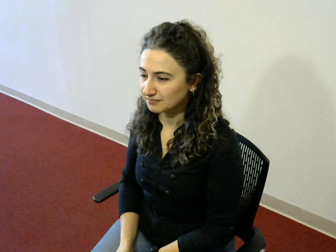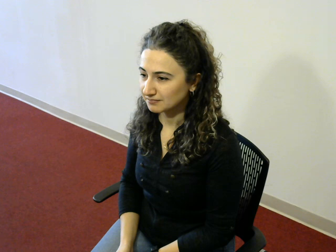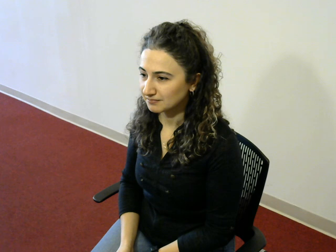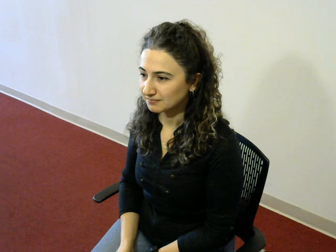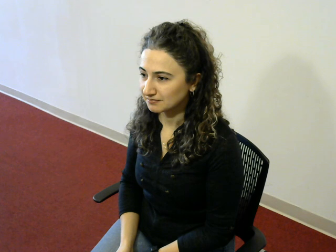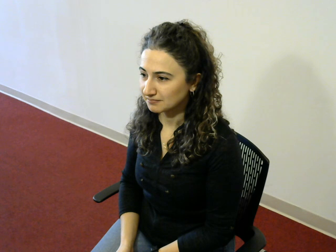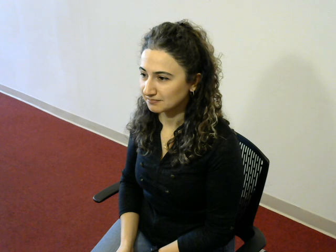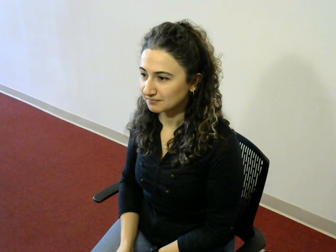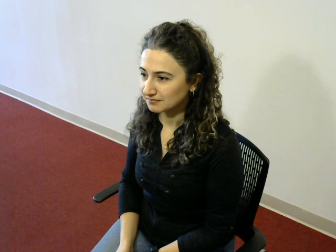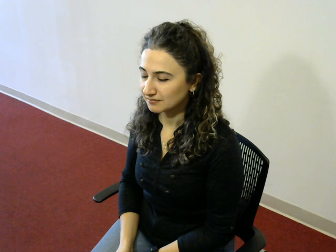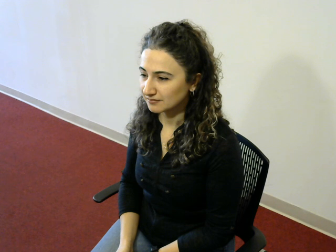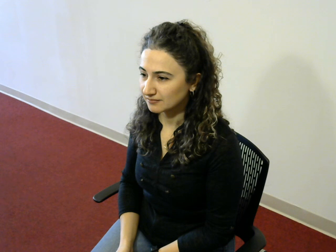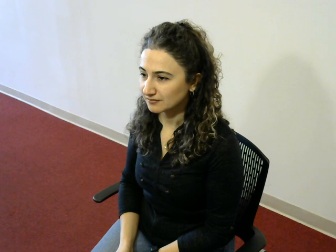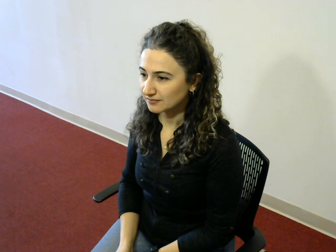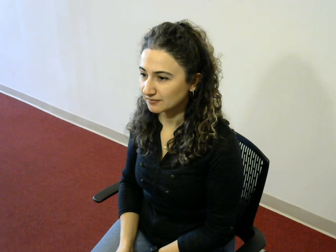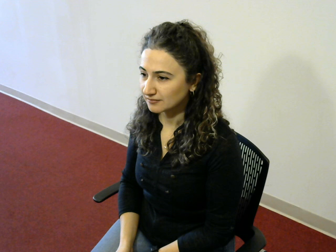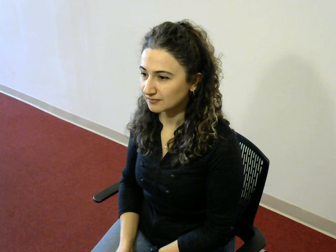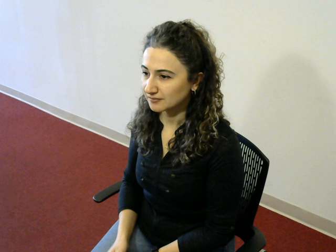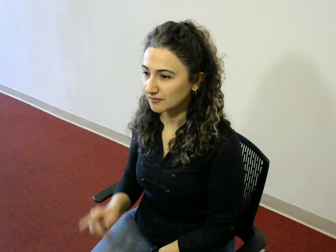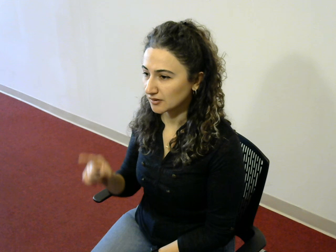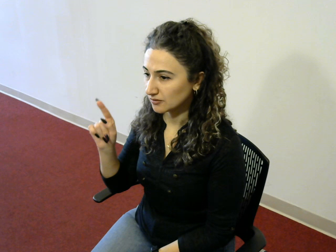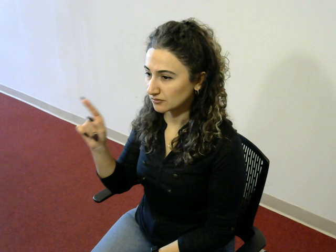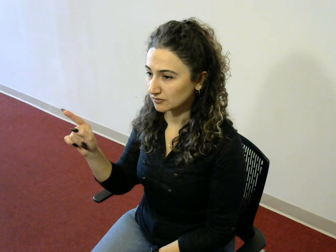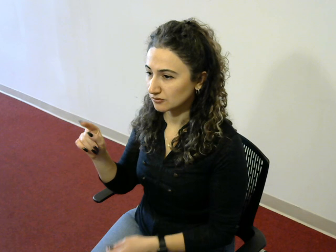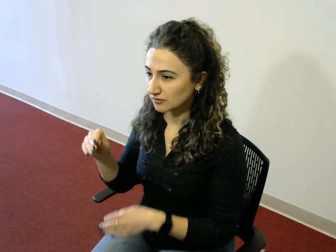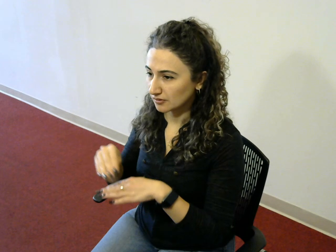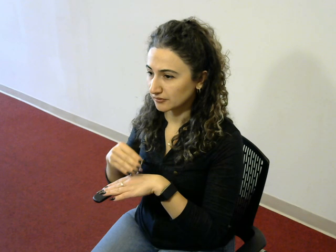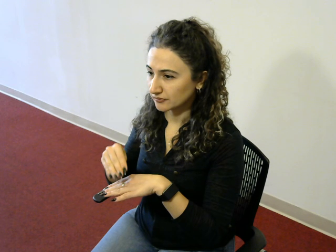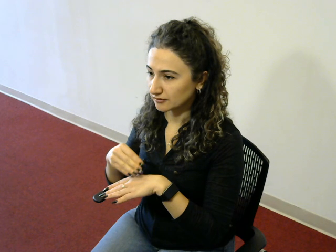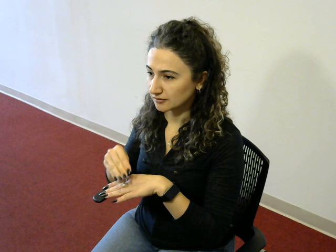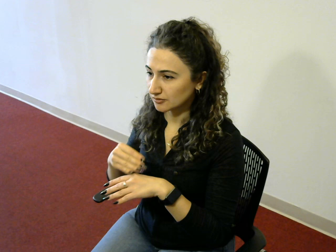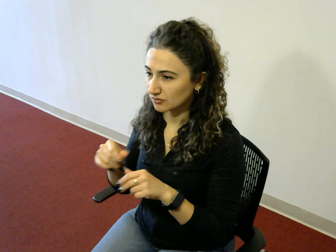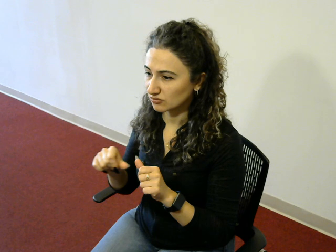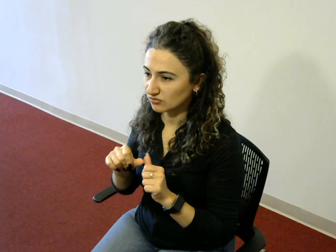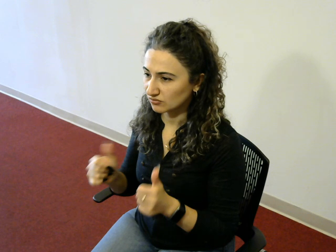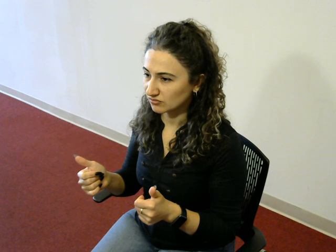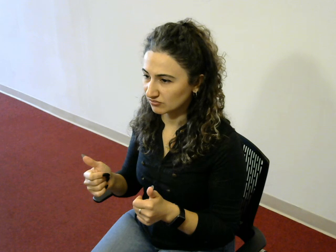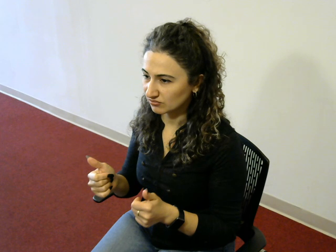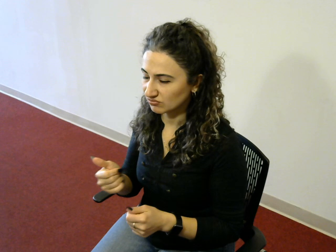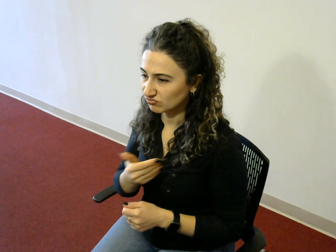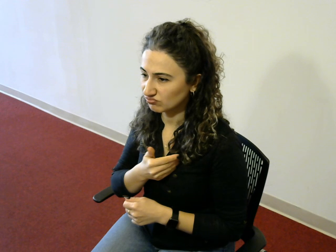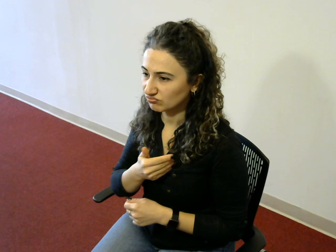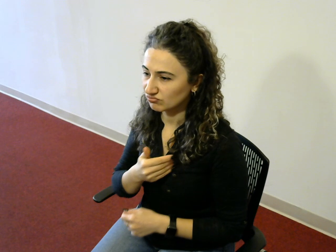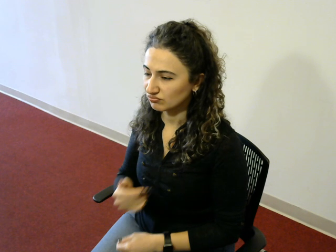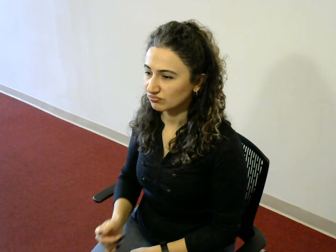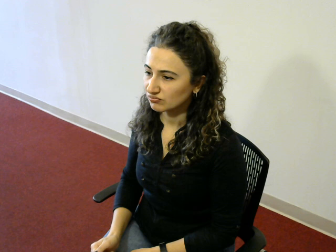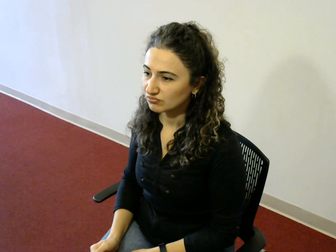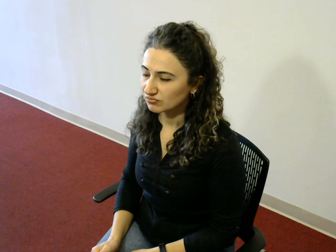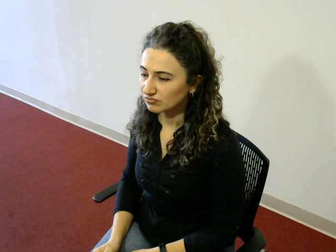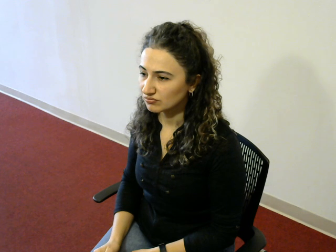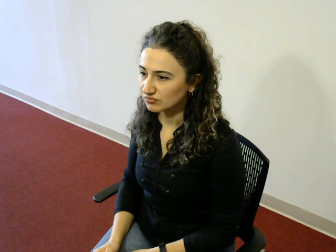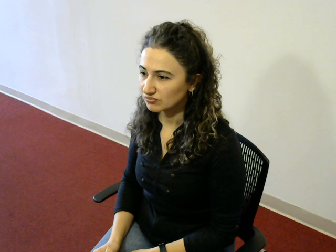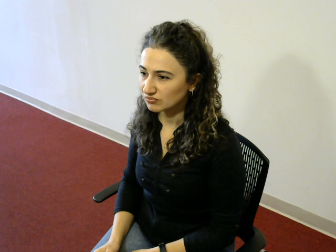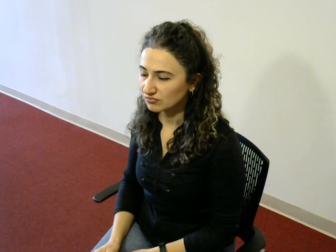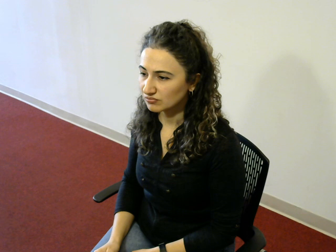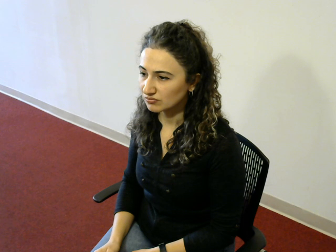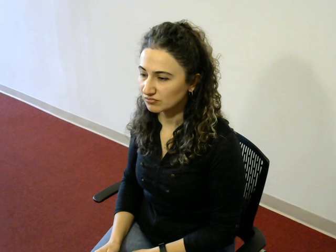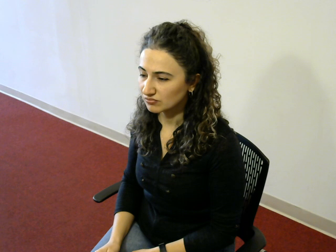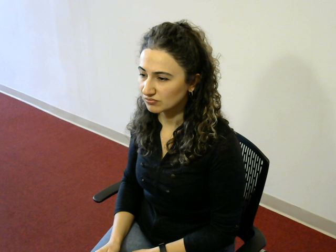O həyat yoldaşından ayrılmaq istəyir